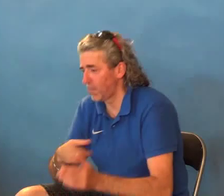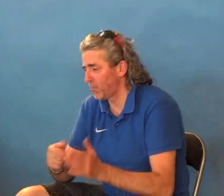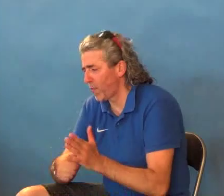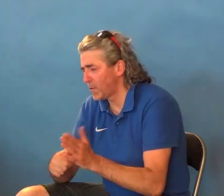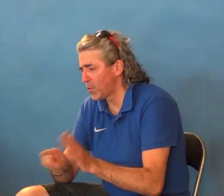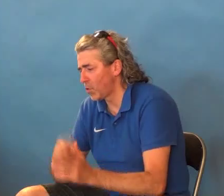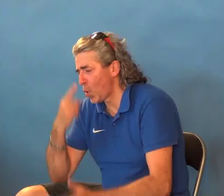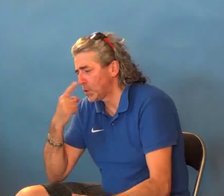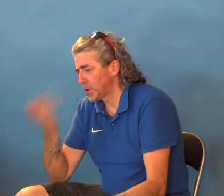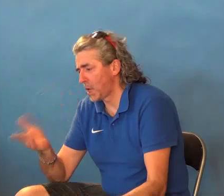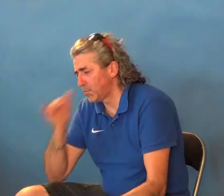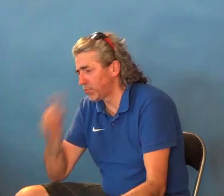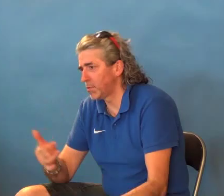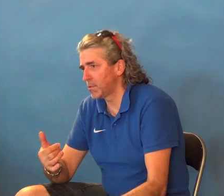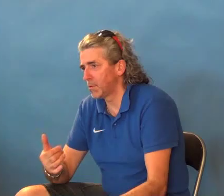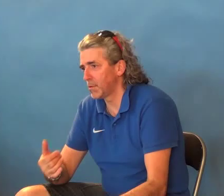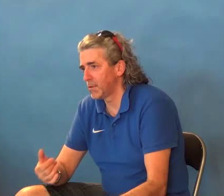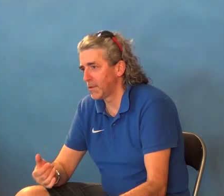Mam wycieczkę do Olsztyna, więc nie mogę.